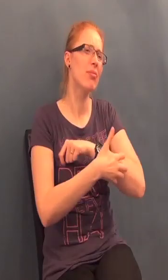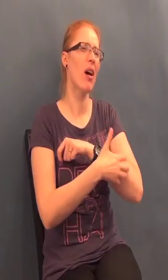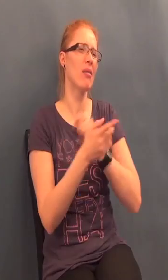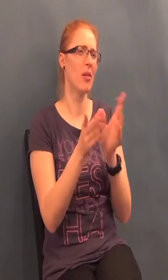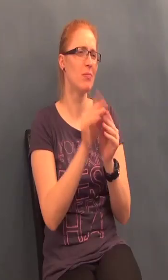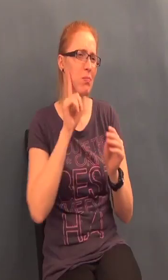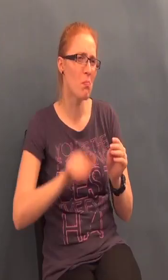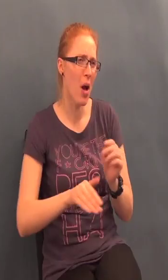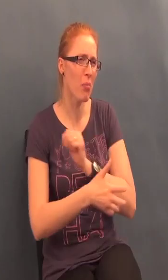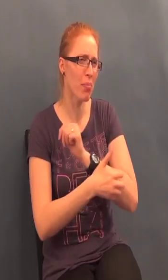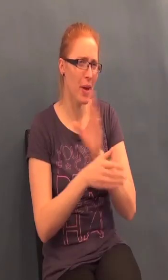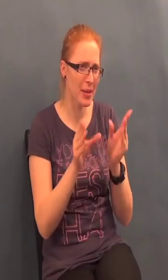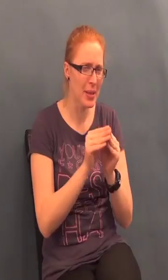Razem z małym chłopcem, są biedni.